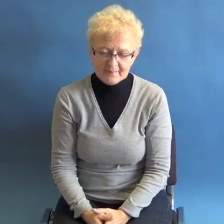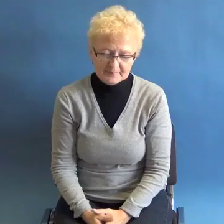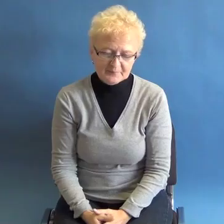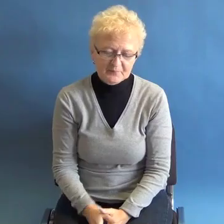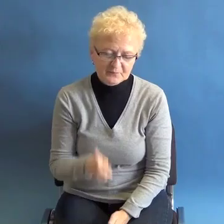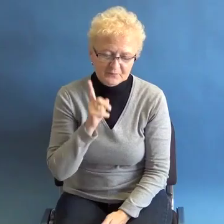Prawda.